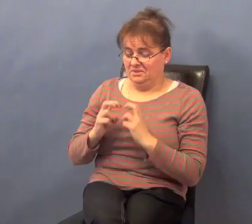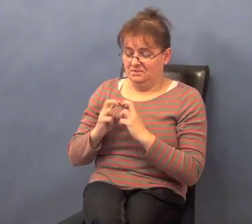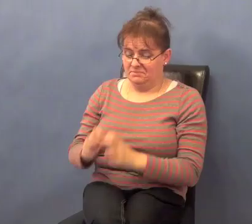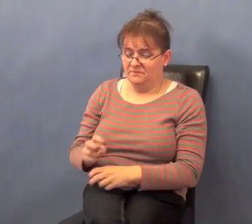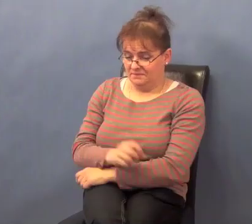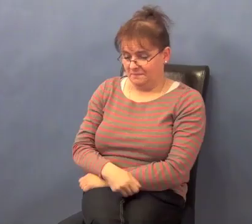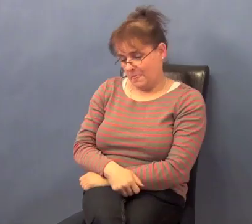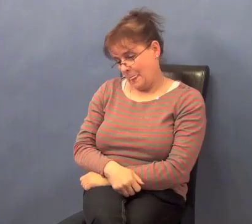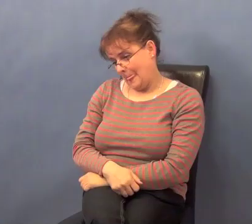Tramwaj.